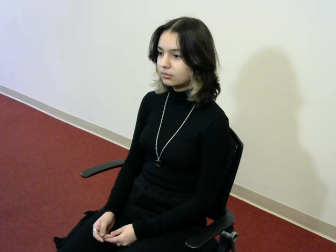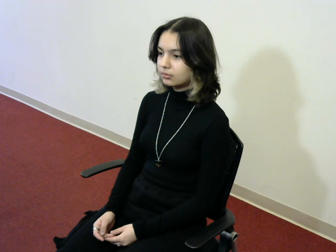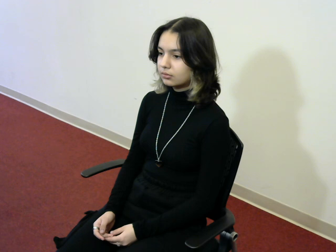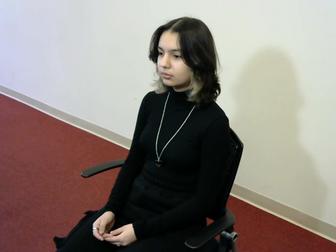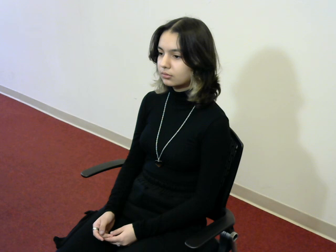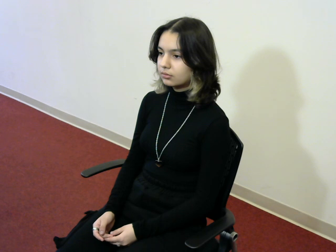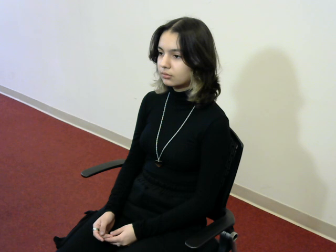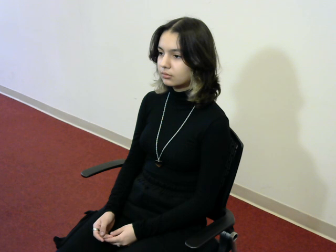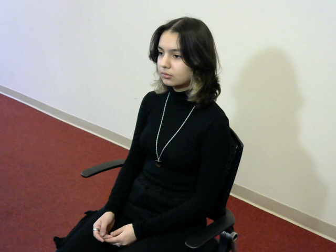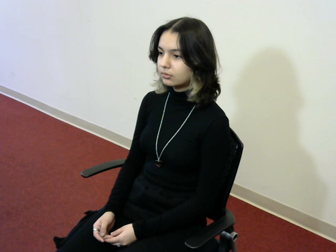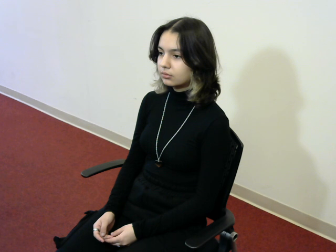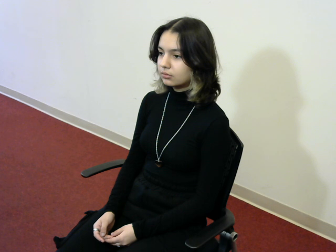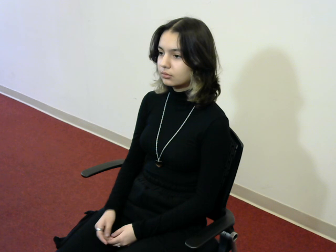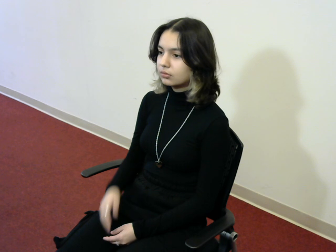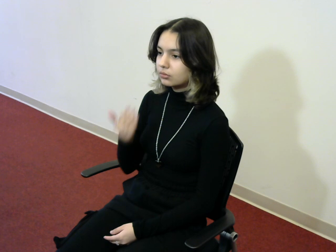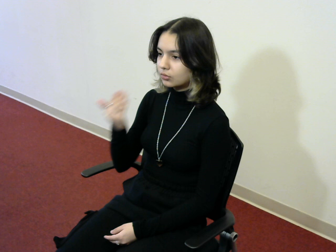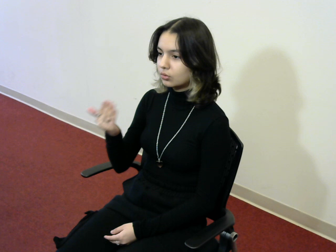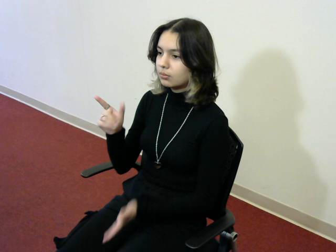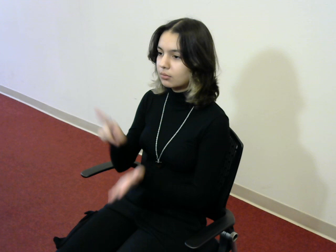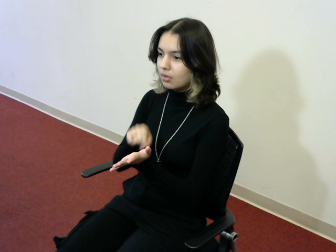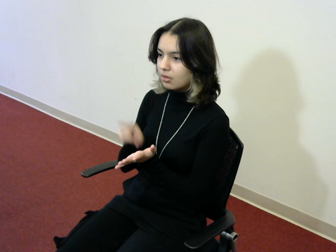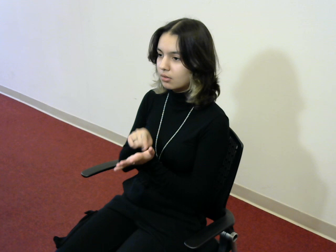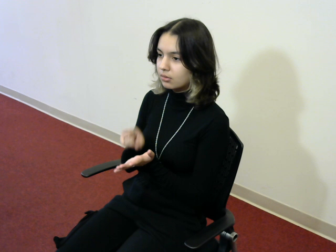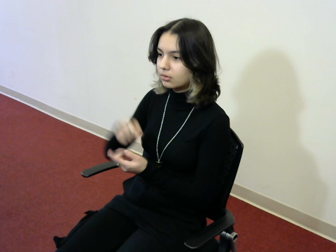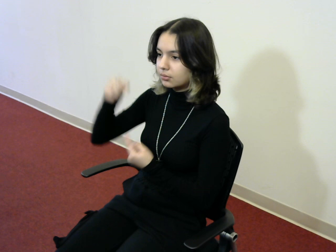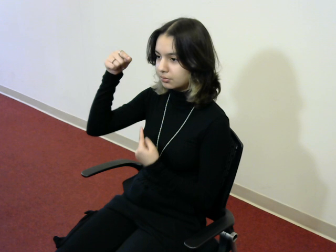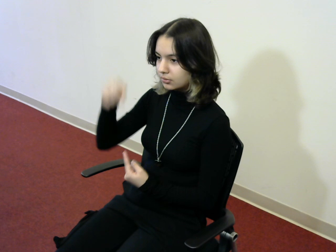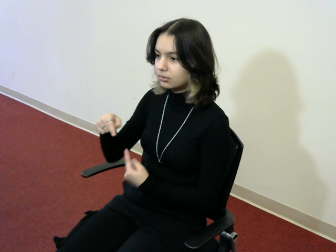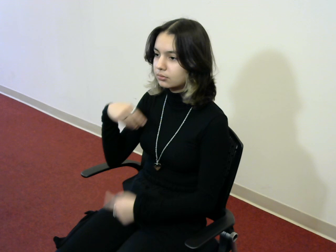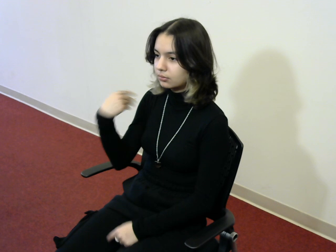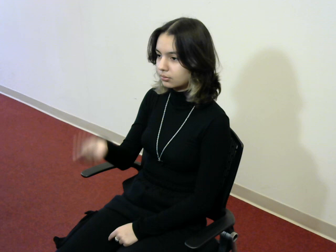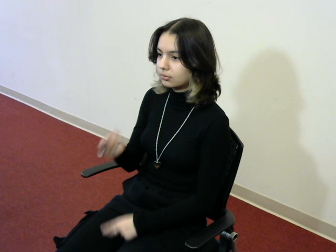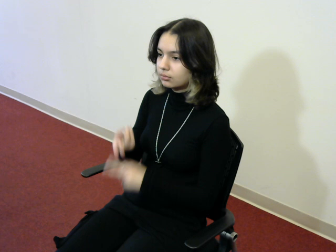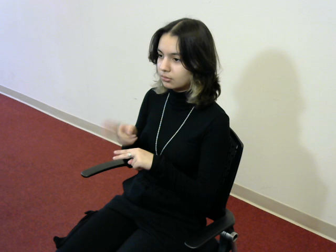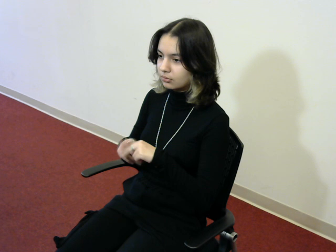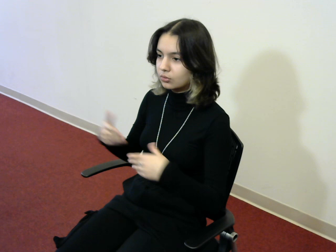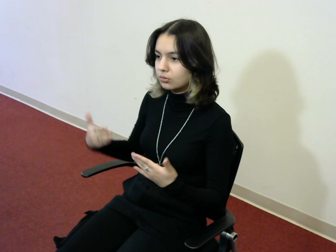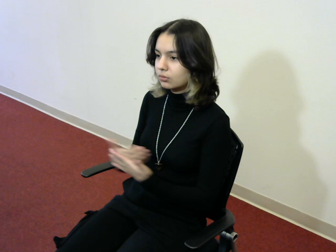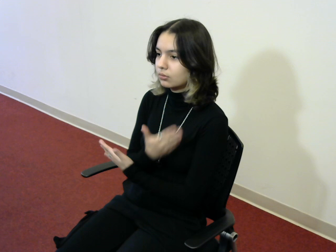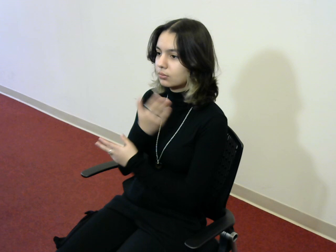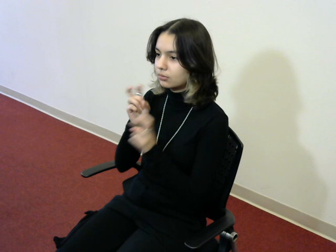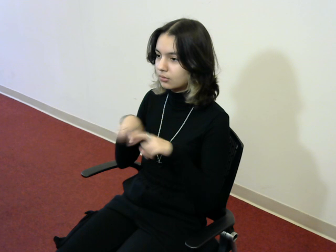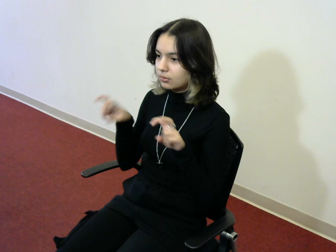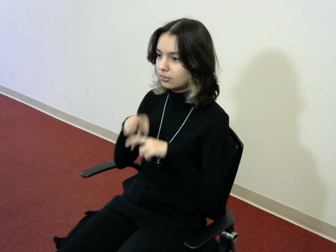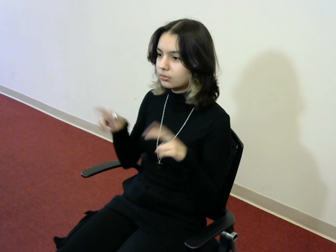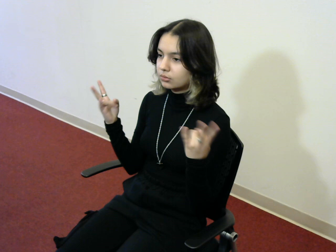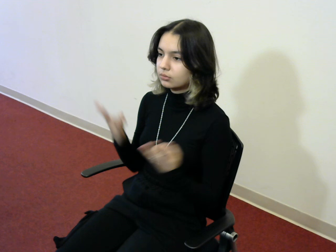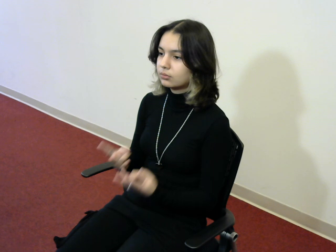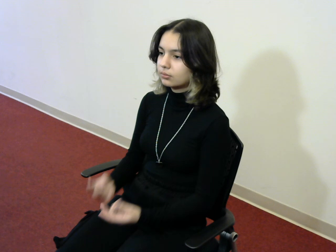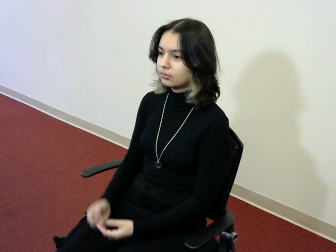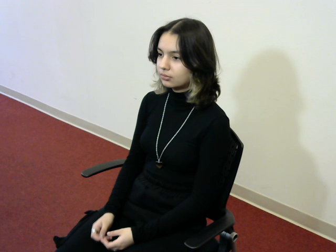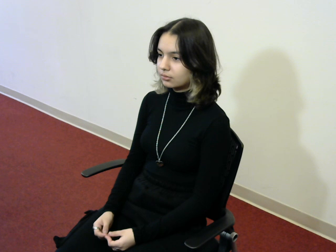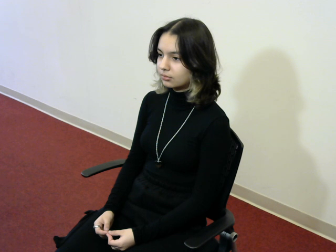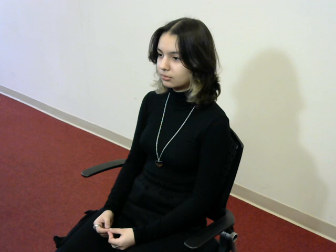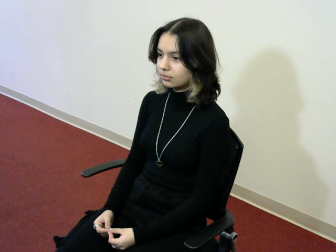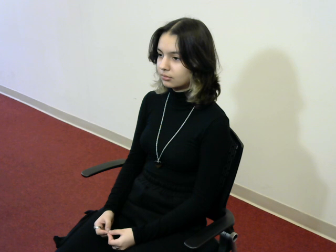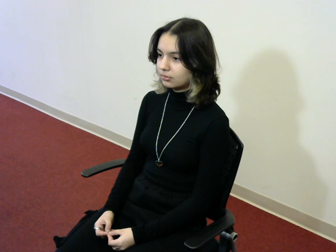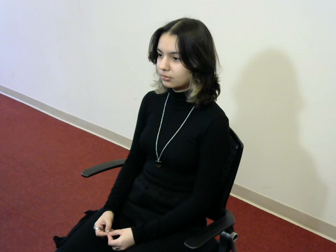Sizə pensiya təyin olunması üçün yenidən müayinə olunmalısınız